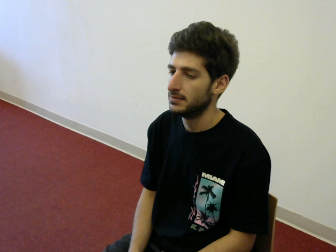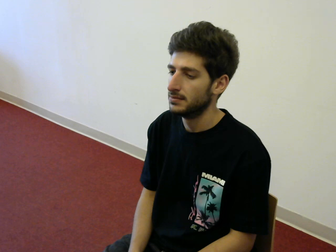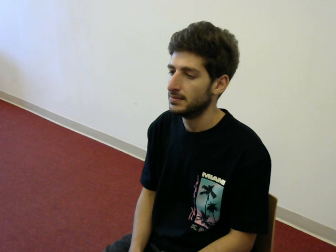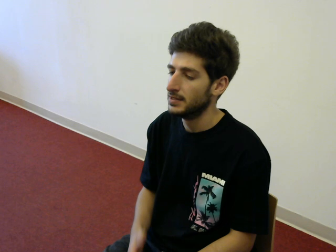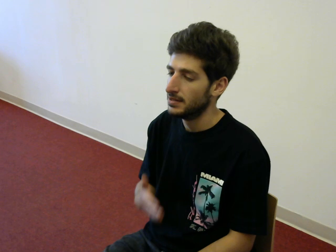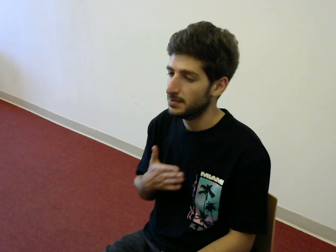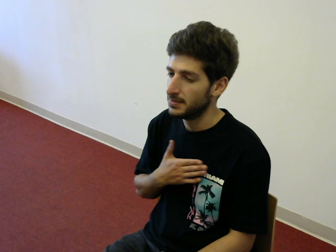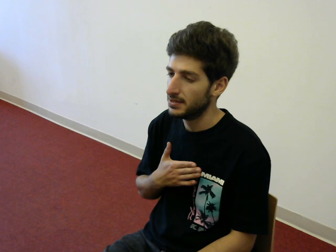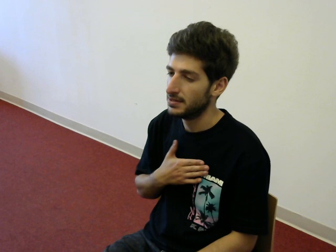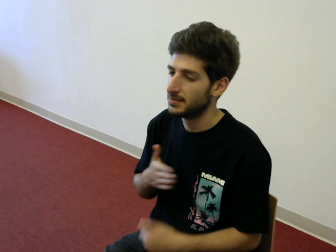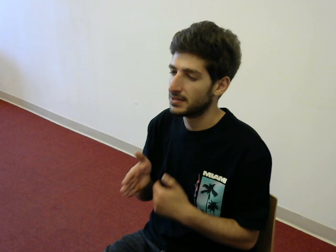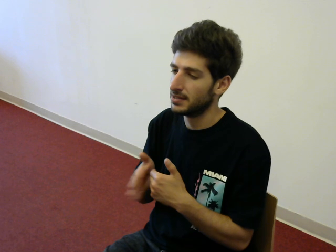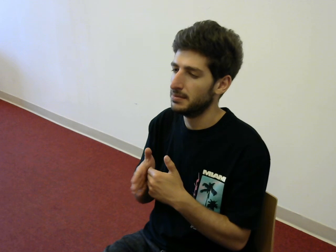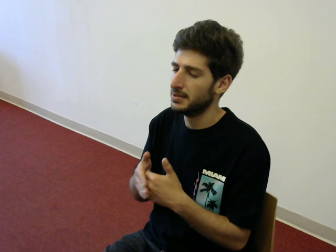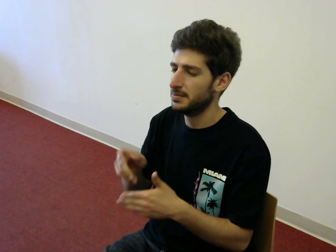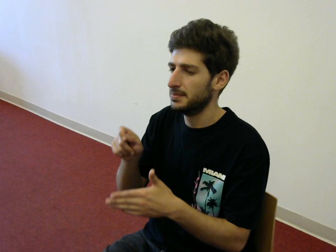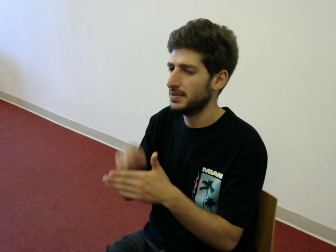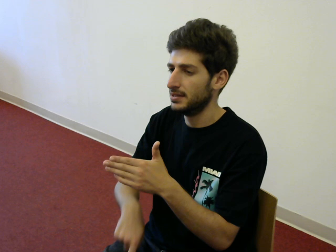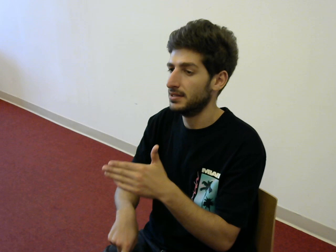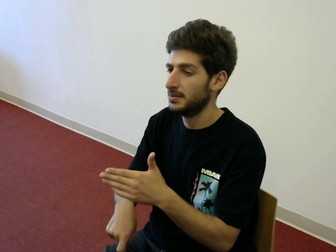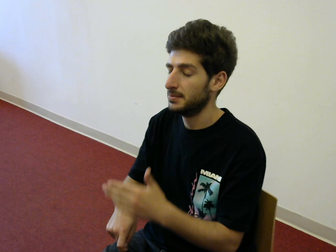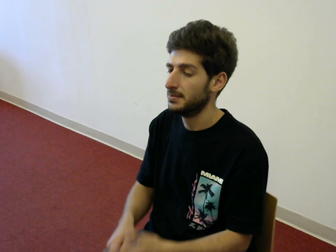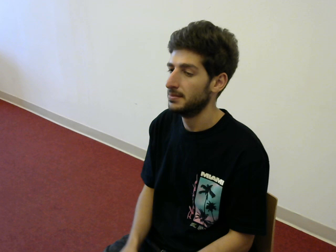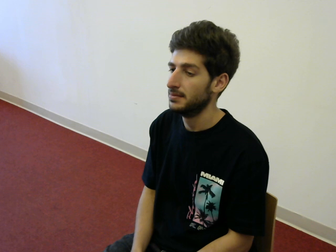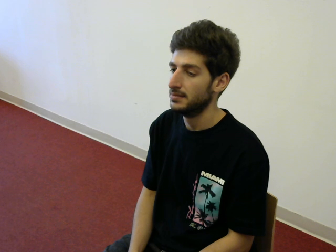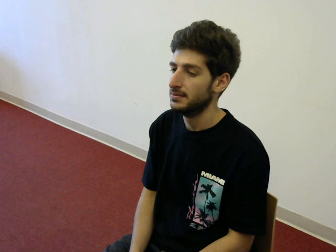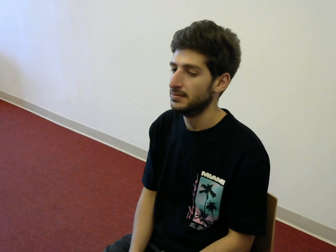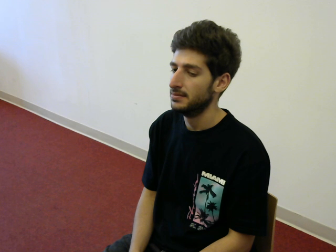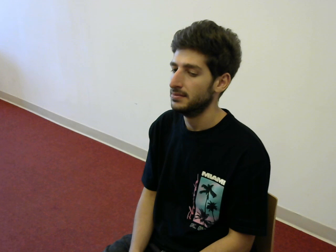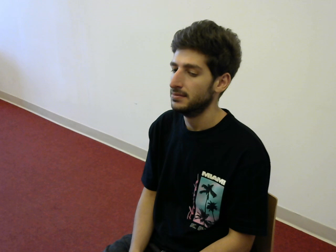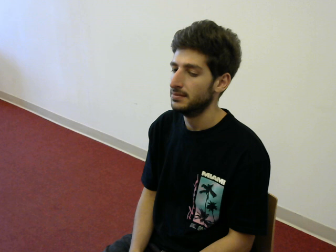Bizim qapımız bağlıdır